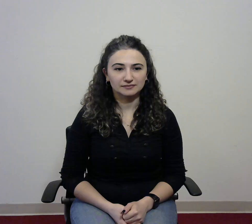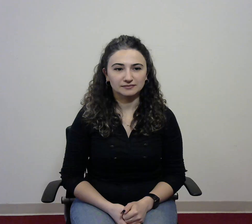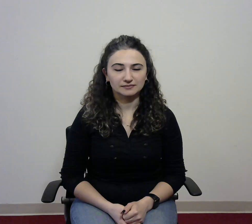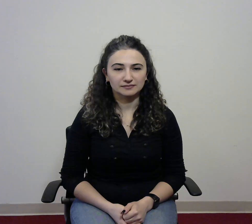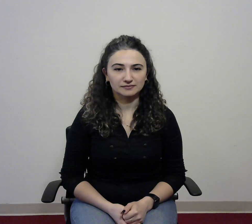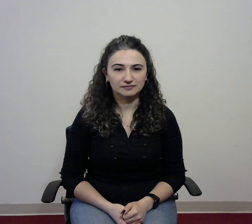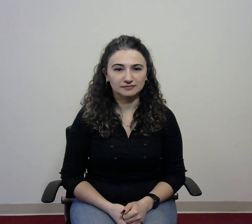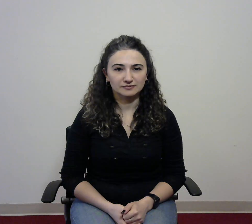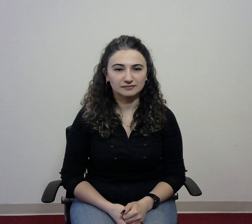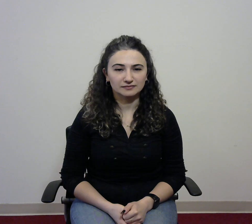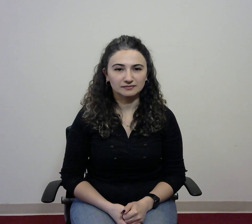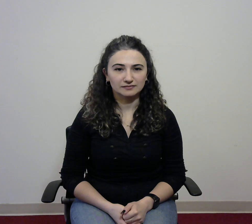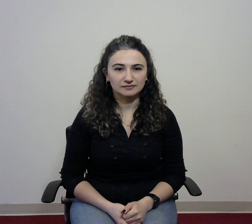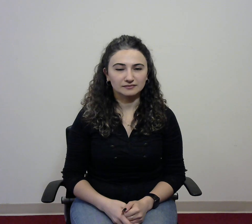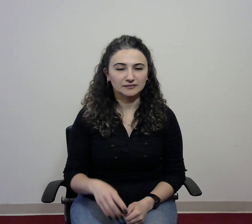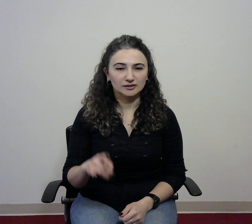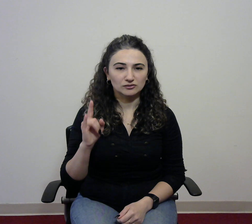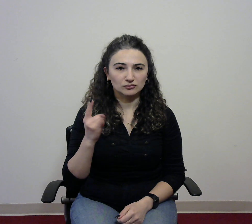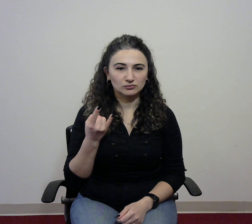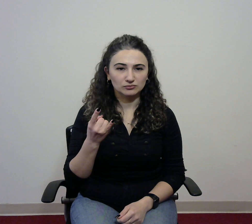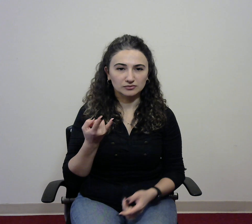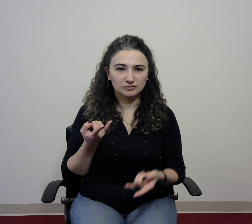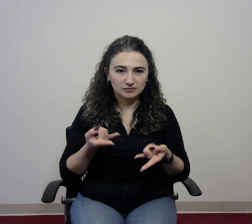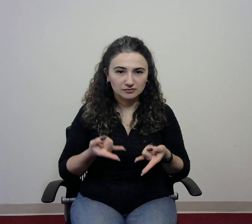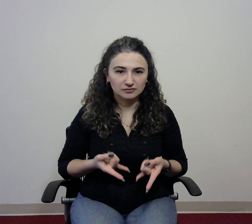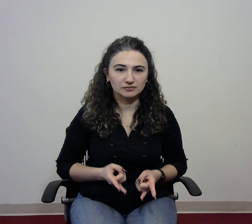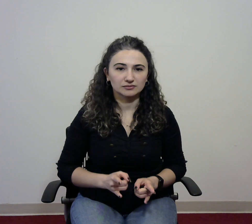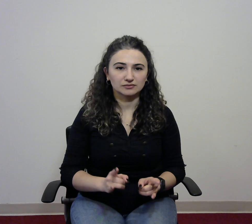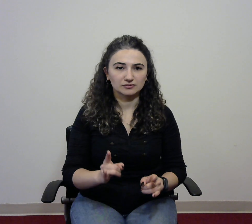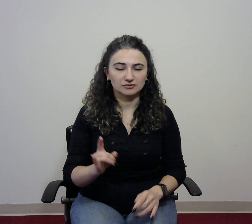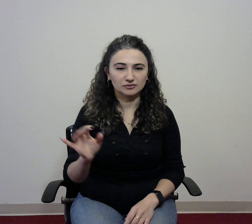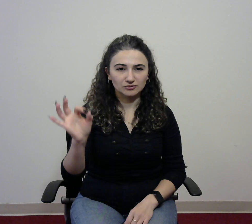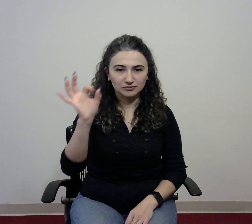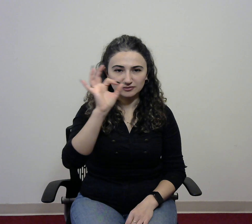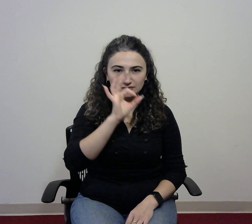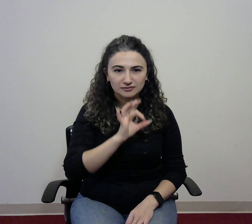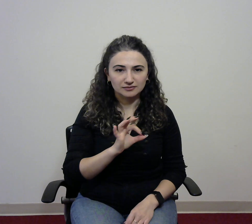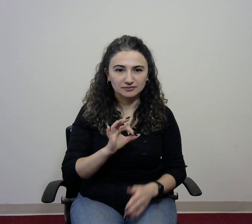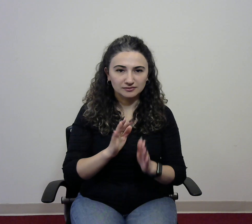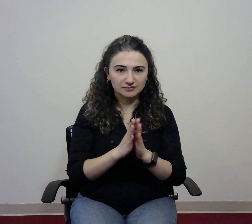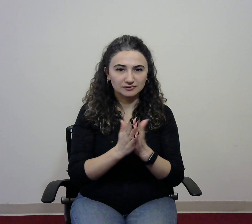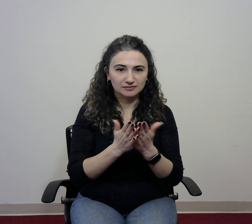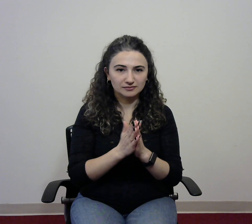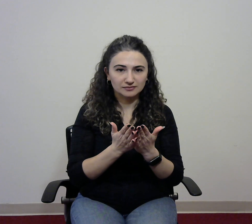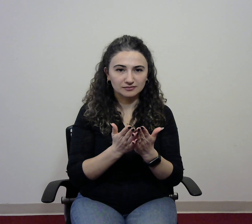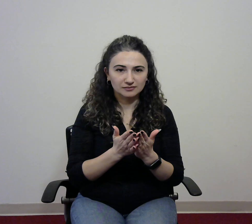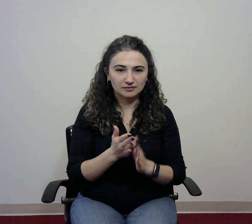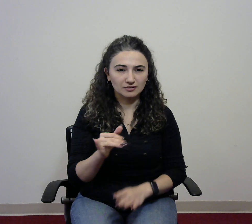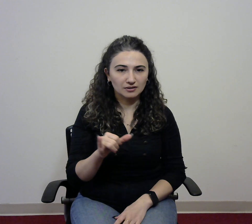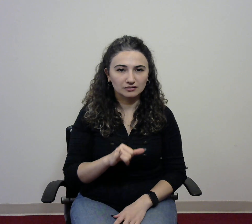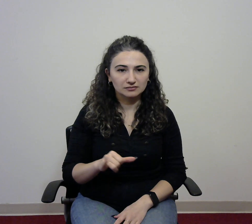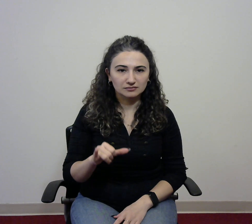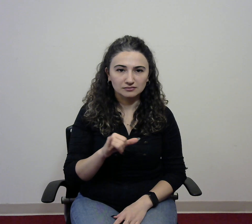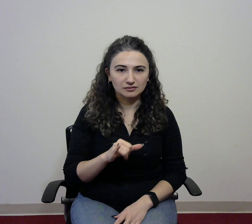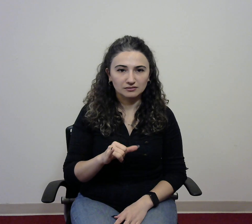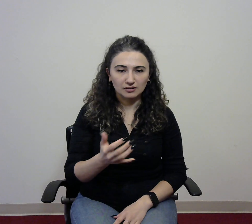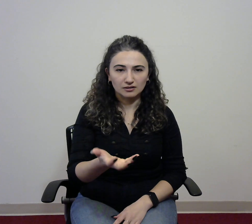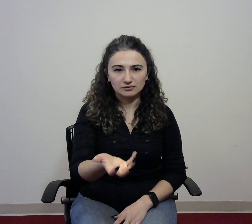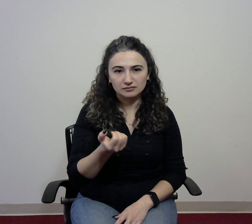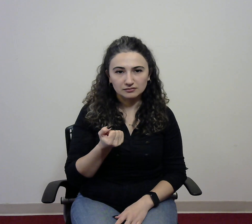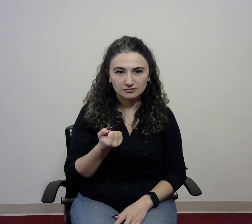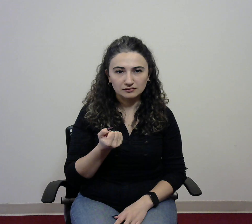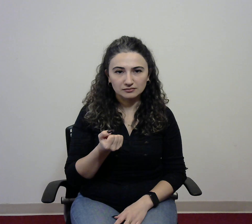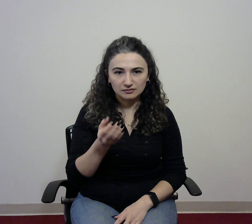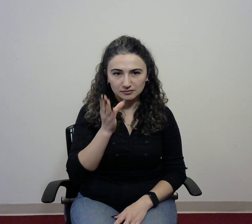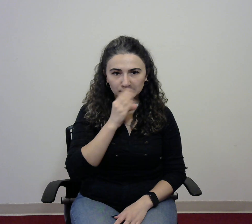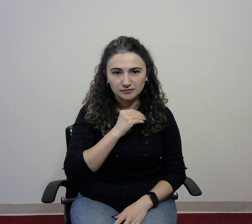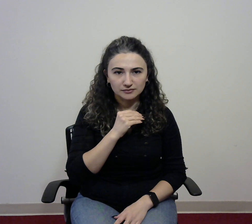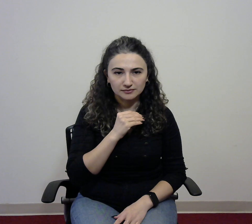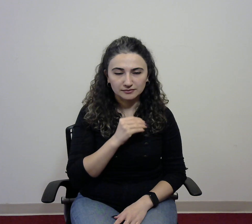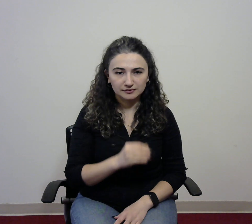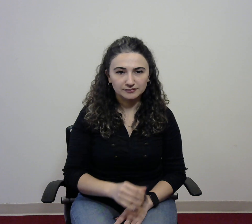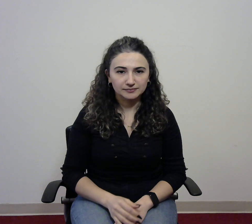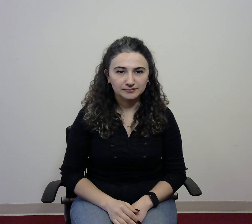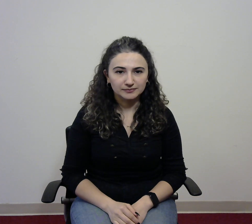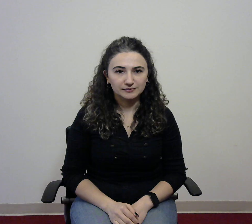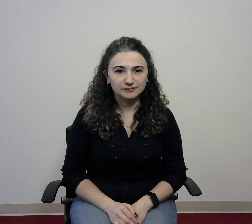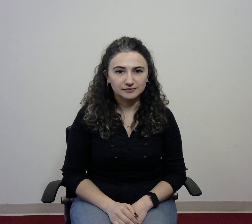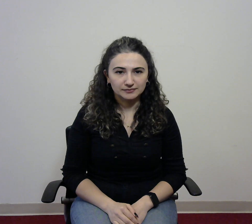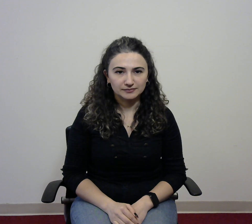Uşağın doğum haqqında şəhadətnaməsini hardan ala bilərəm?